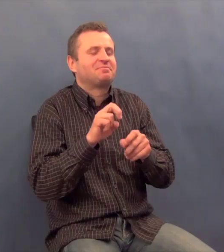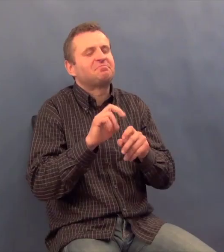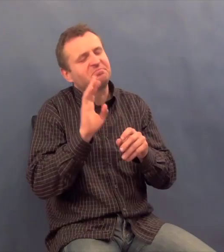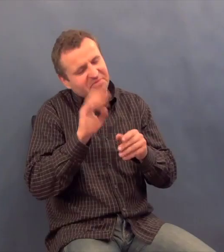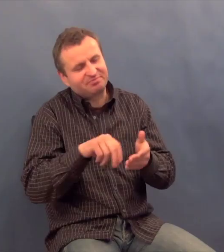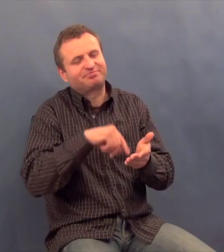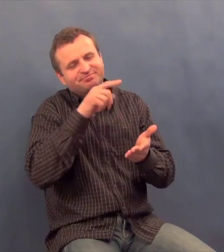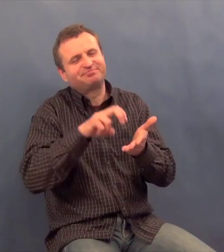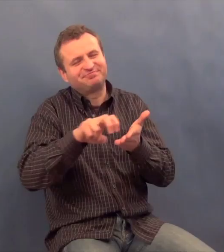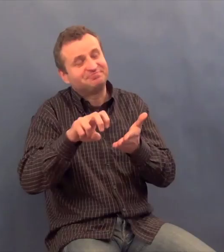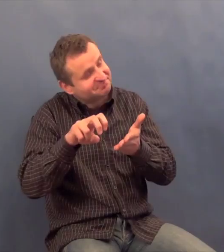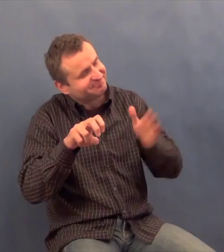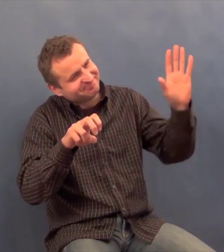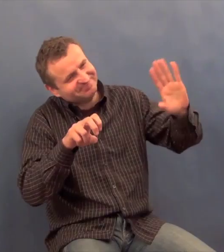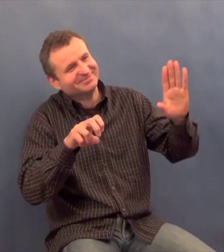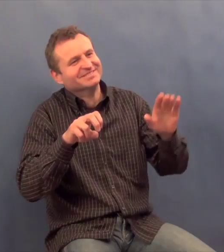Dobra, odchodzą i żegnają się.